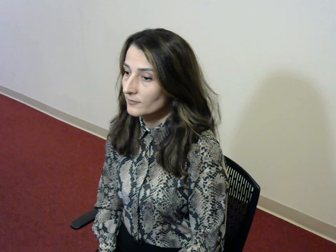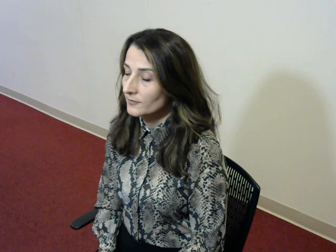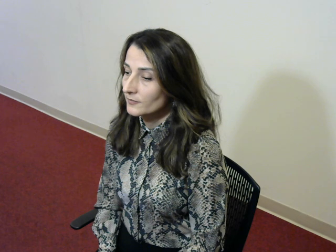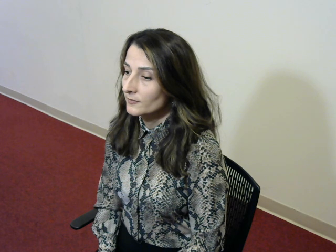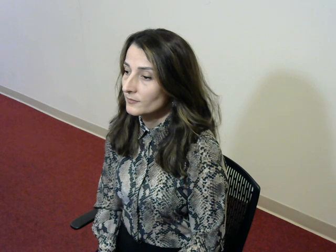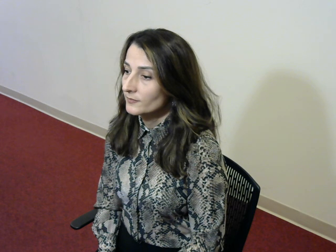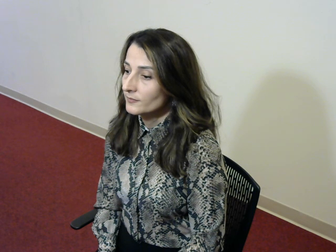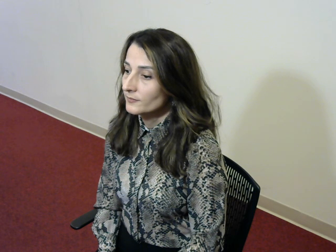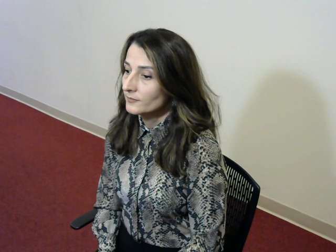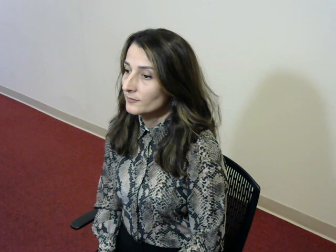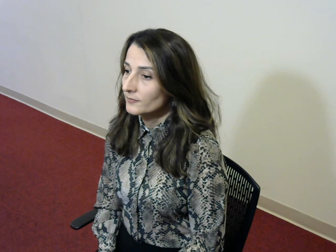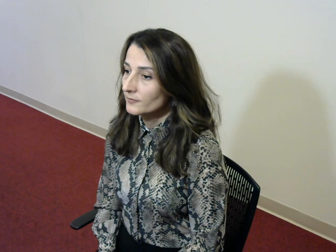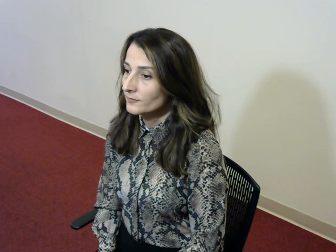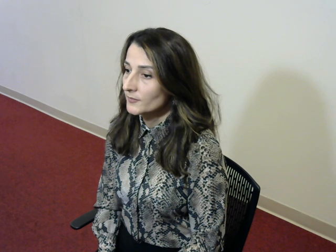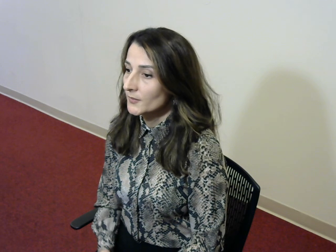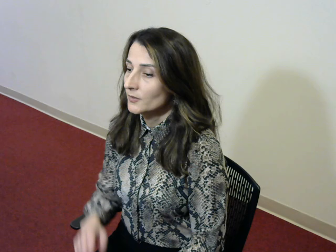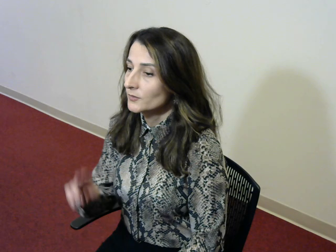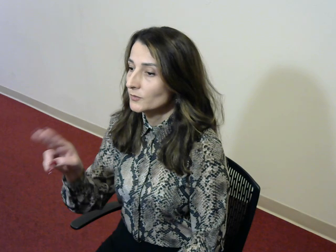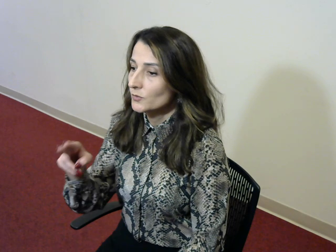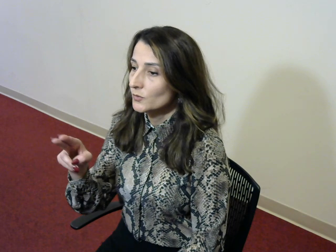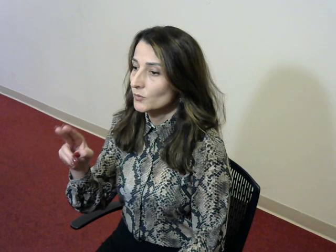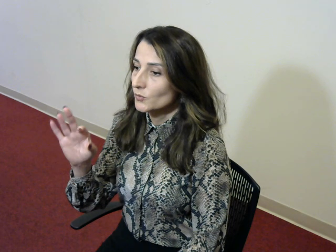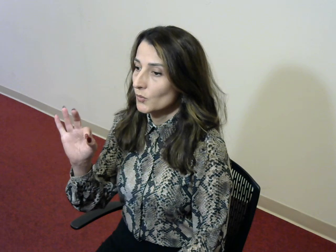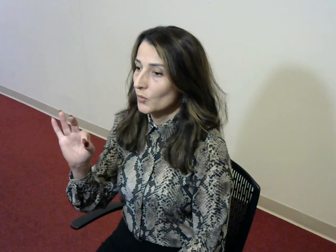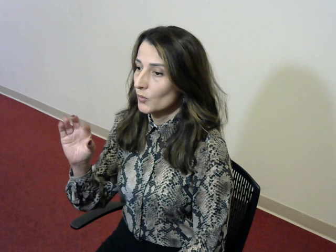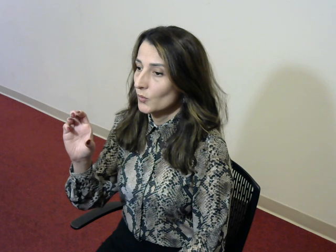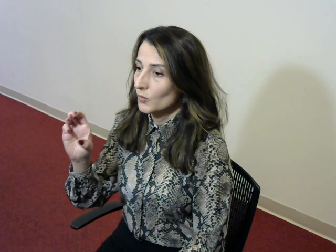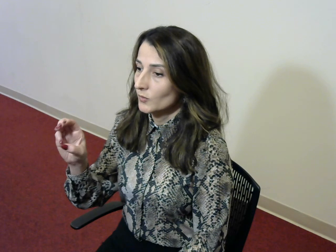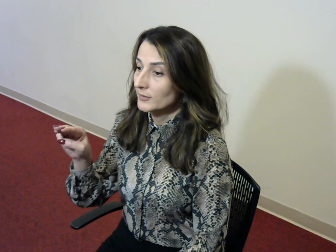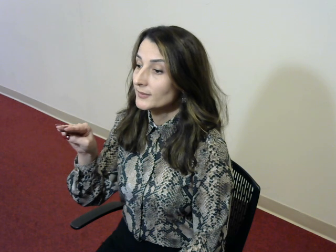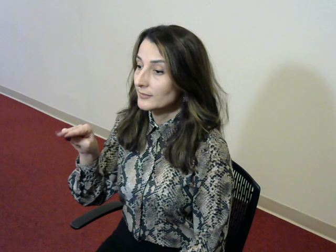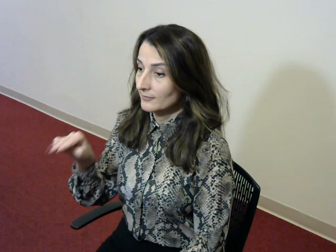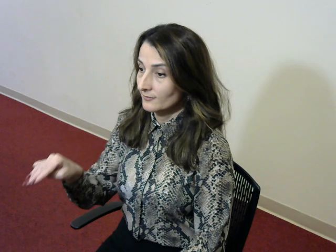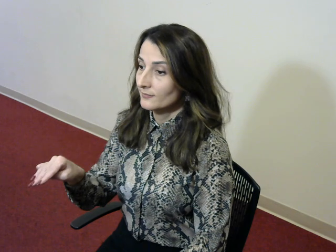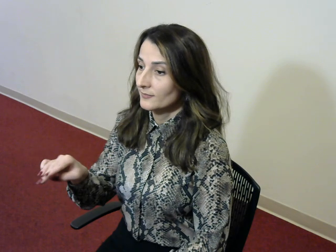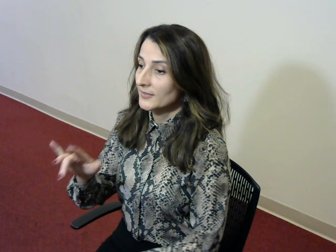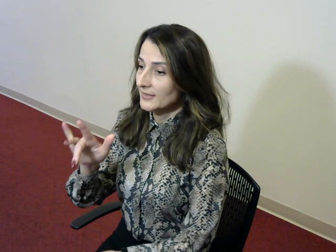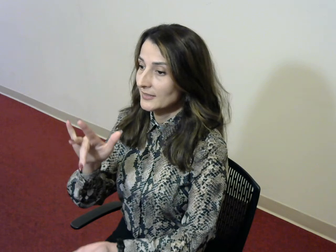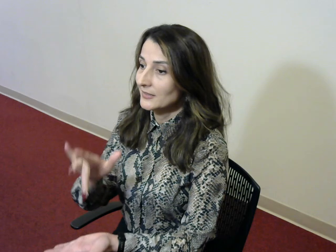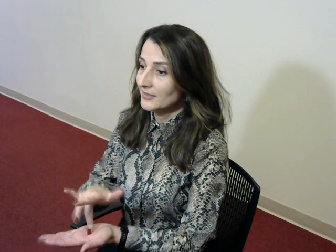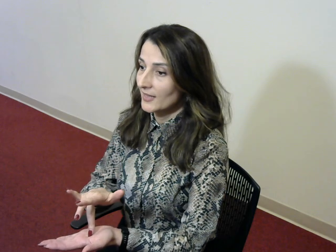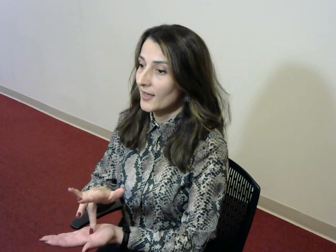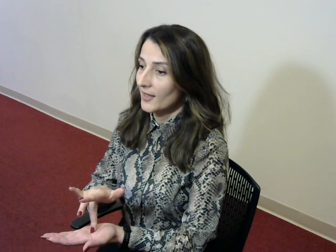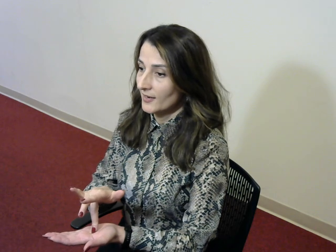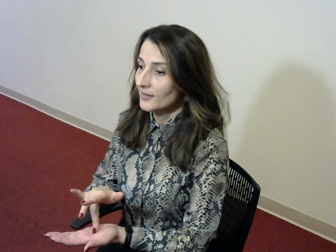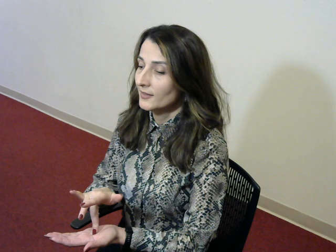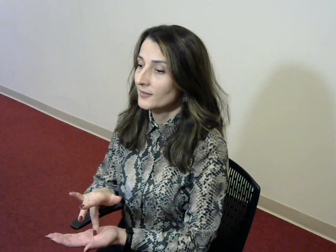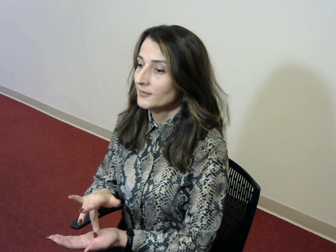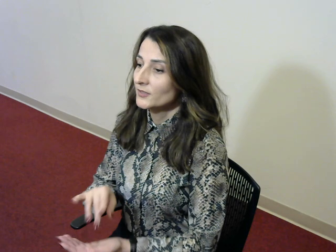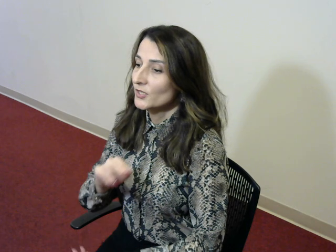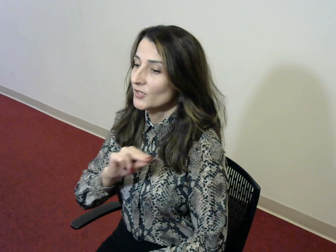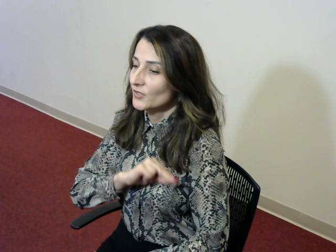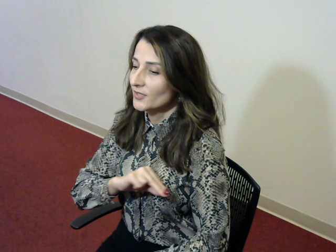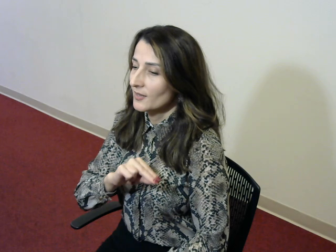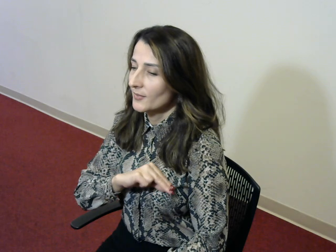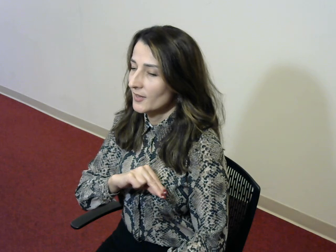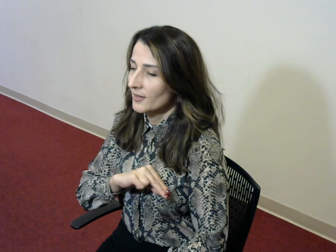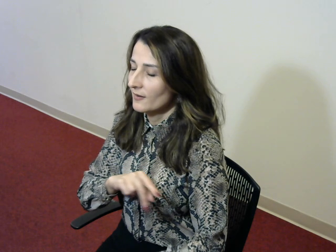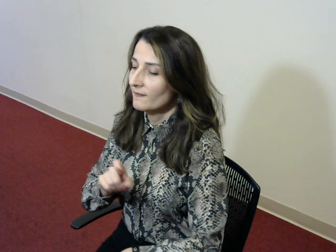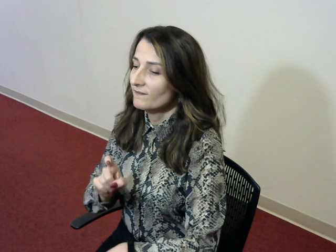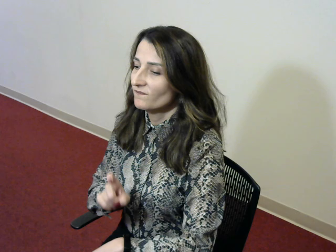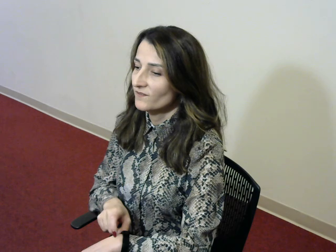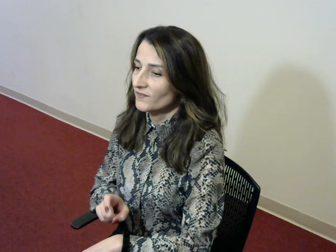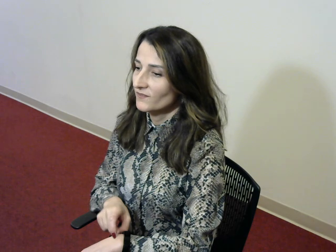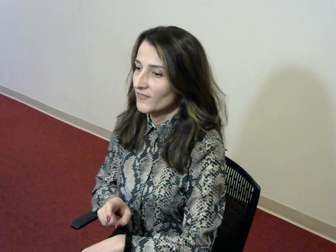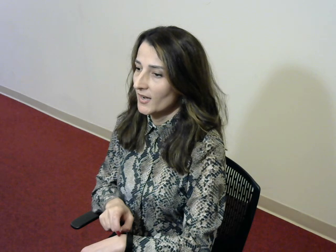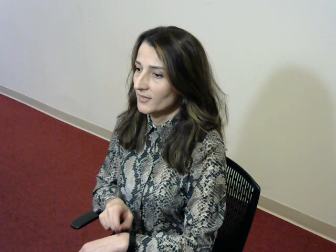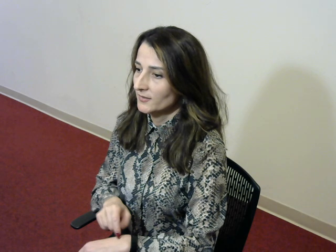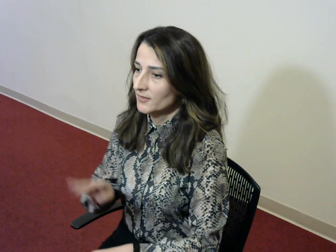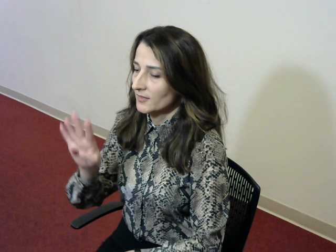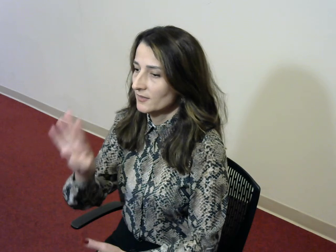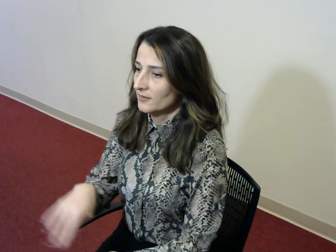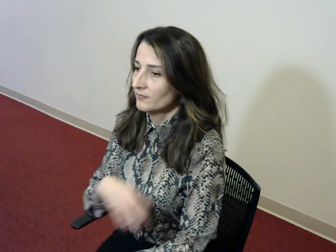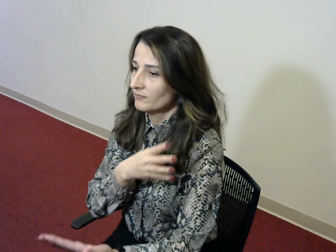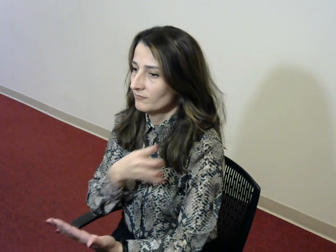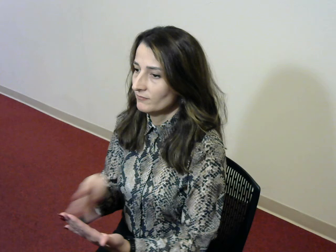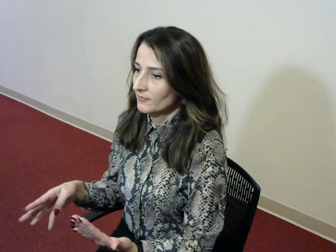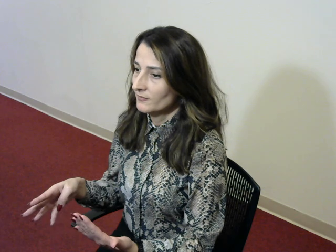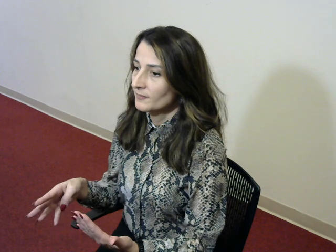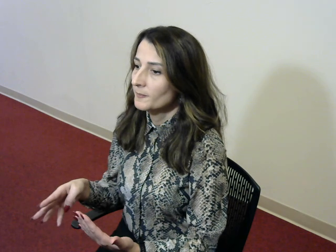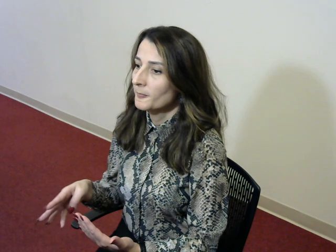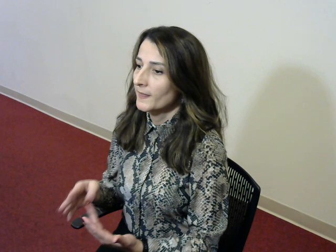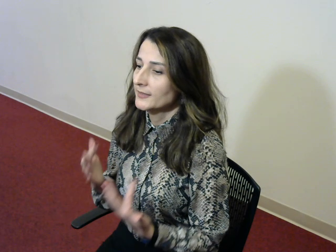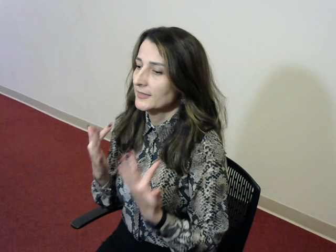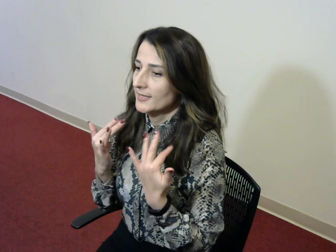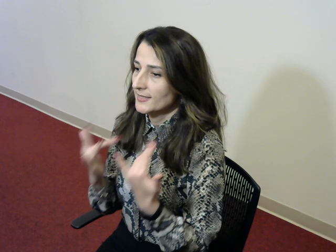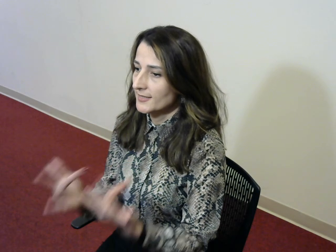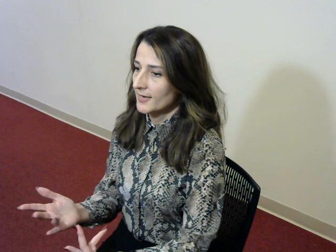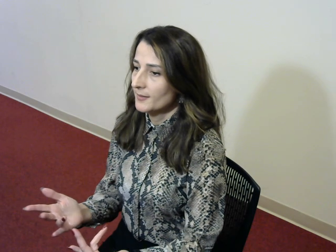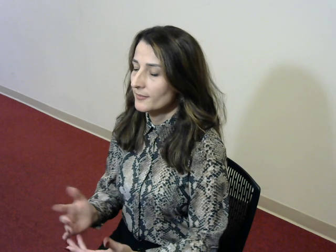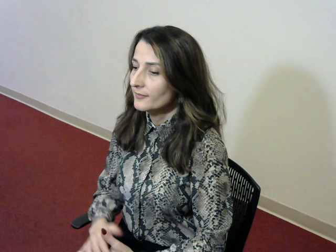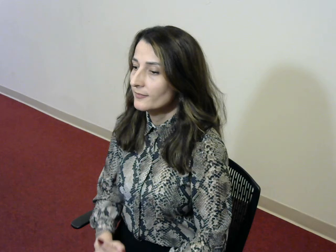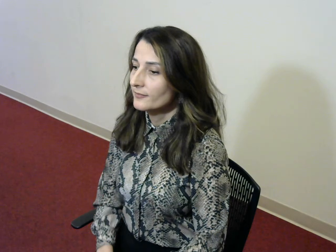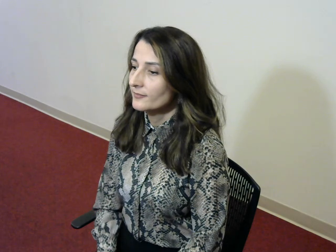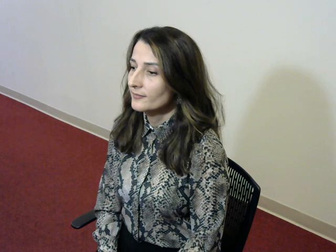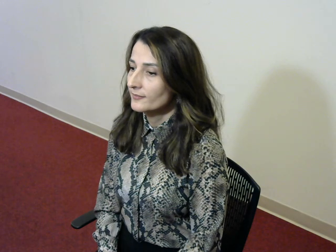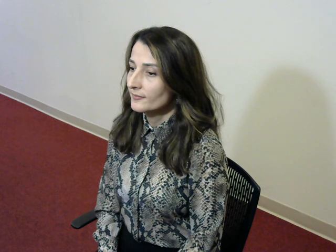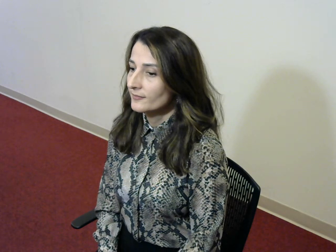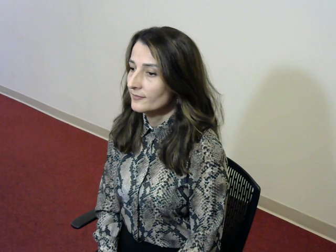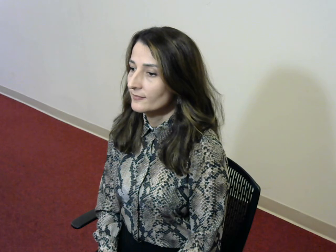DOST Mərkəzlərində iş saatı,qrafiki necədir?